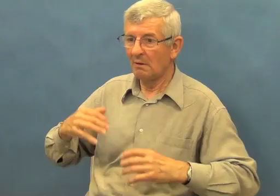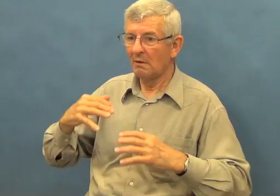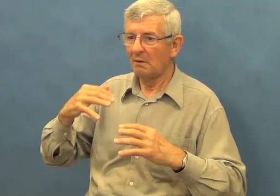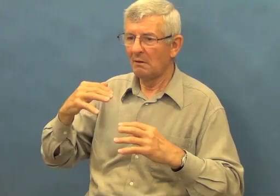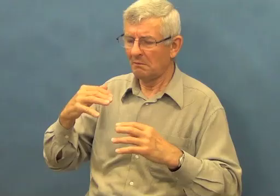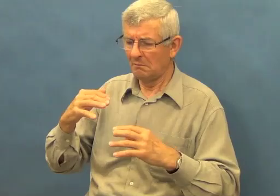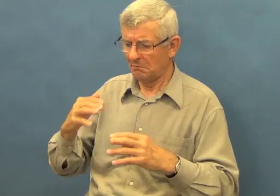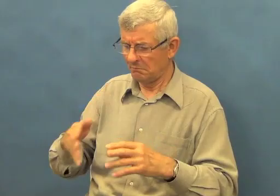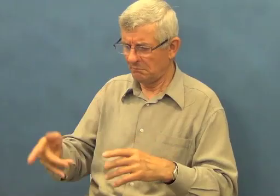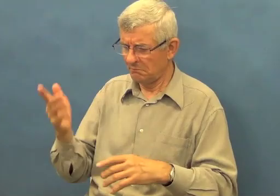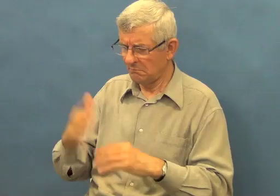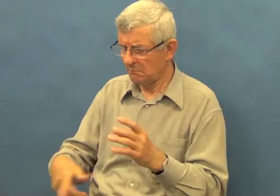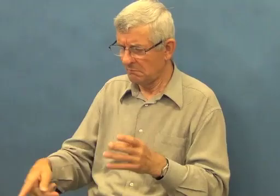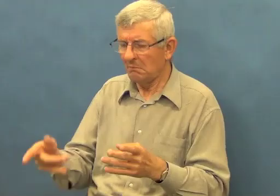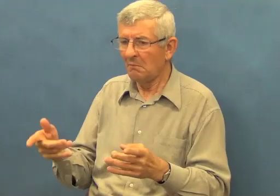To się kończy